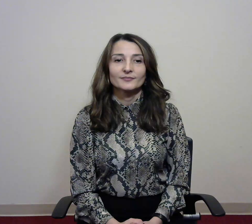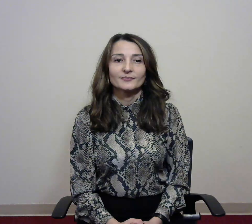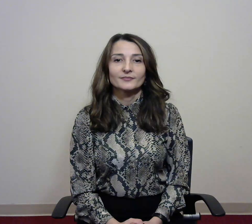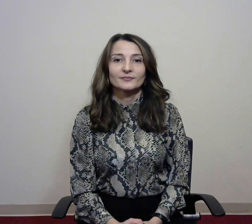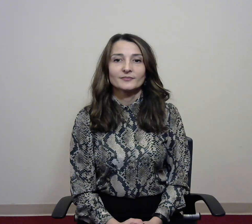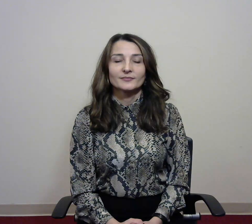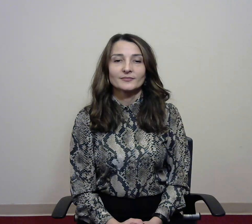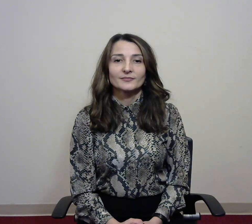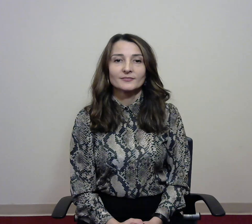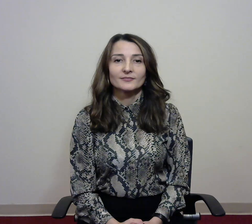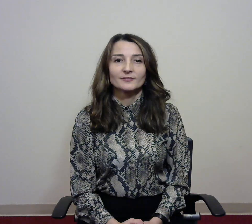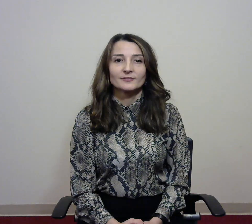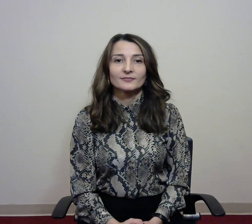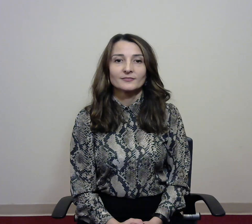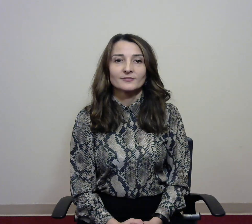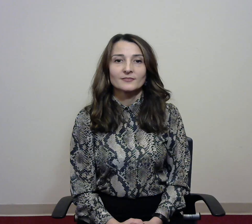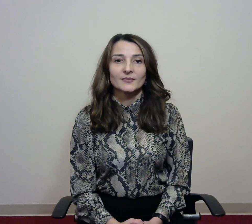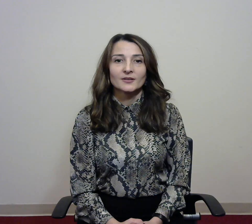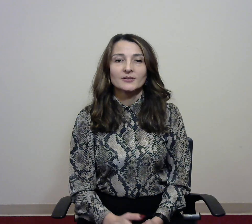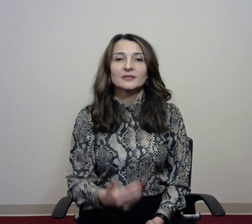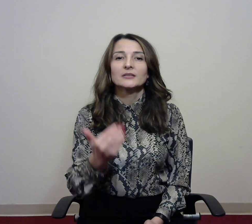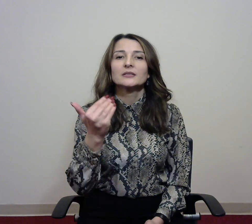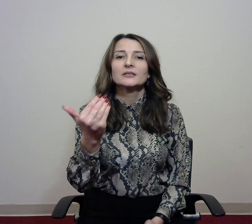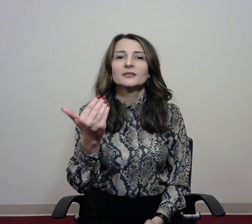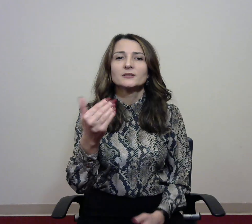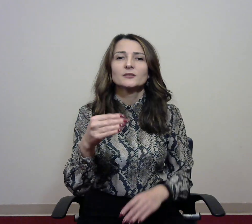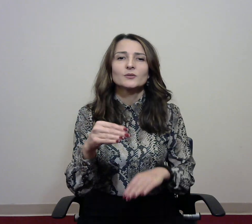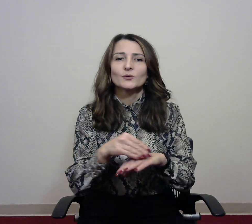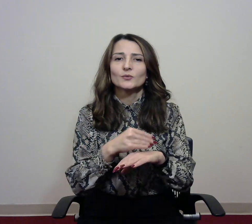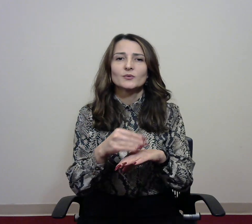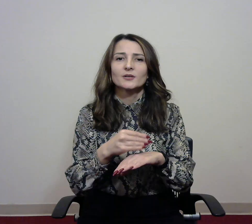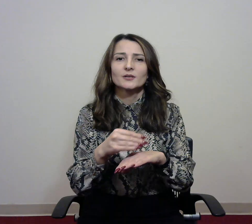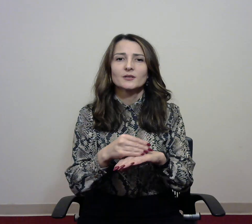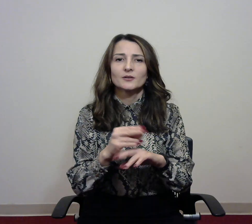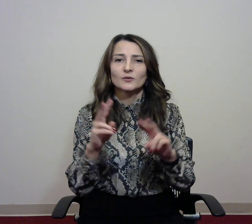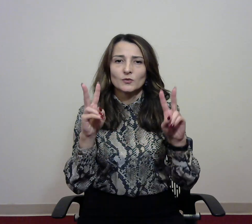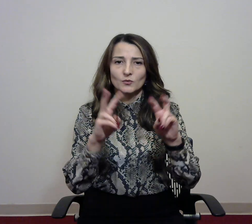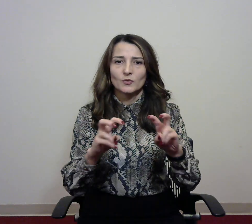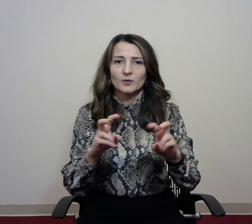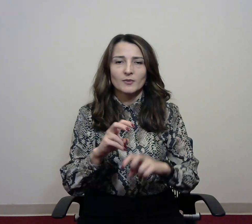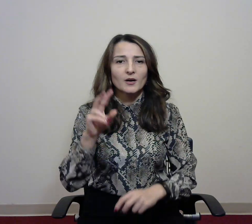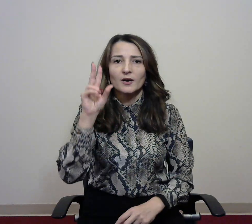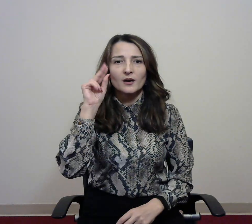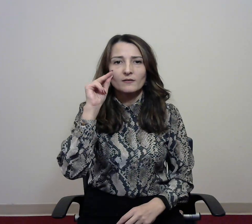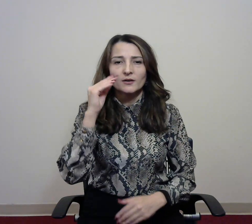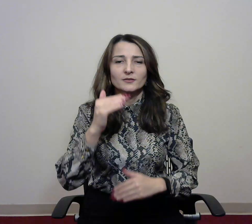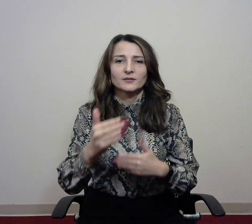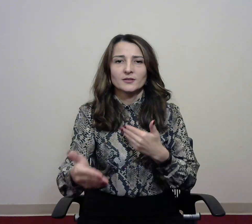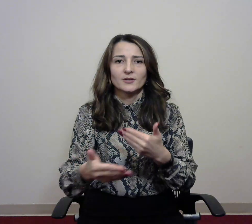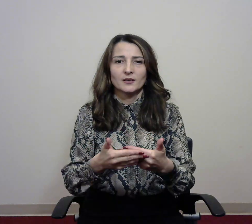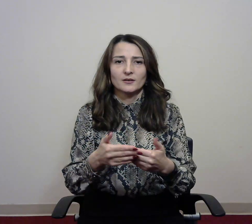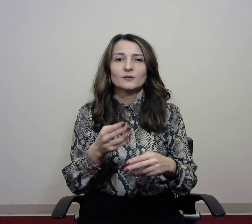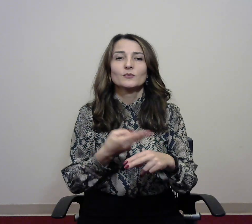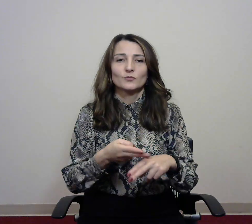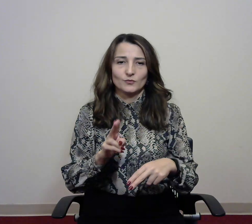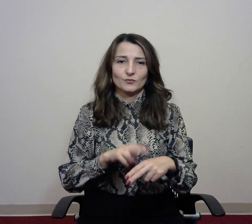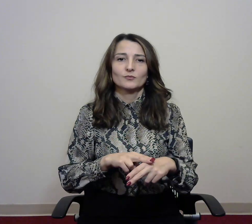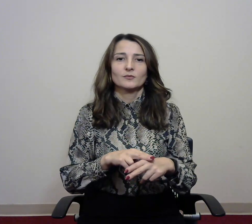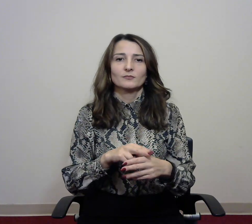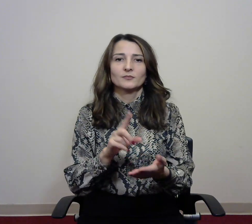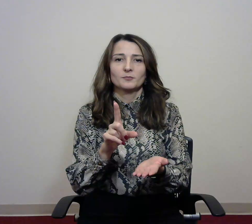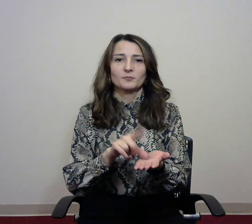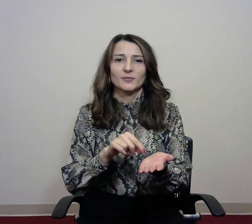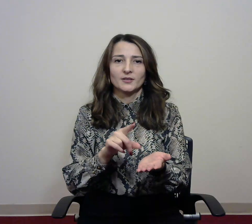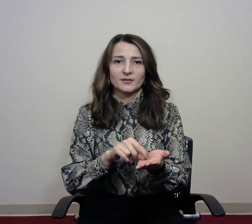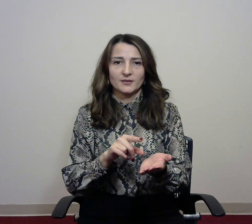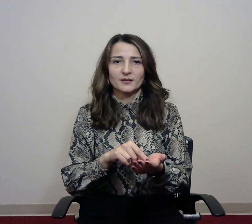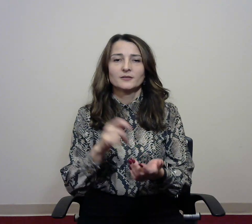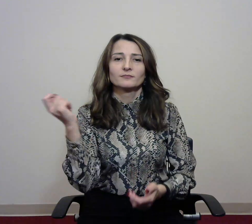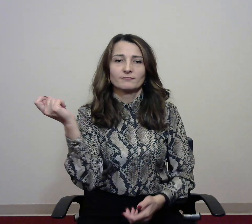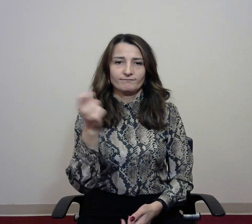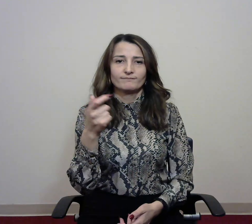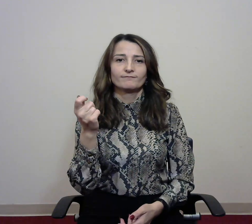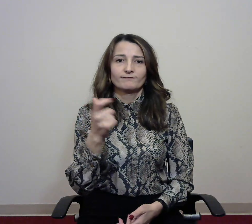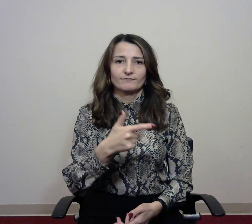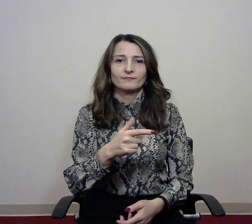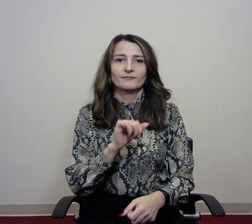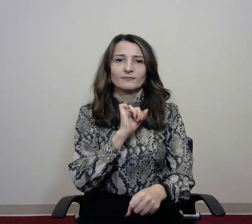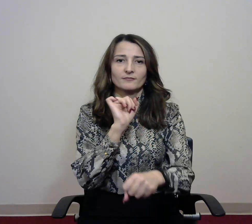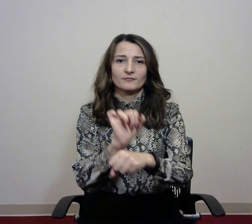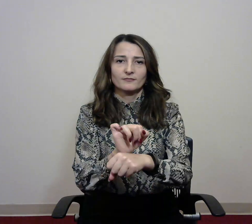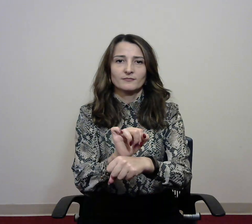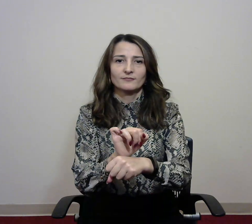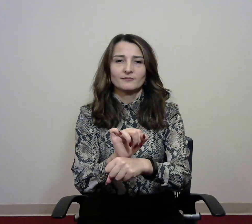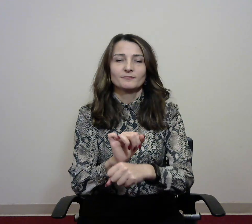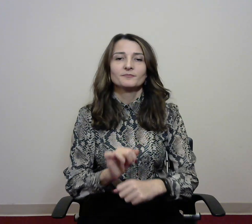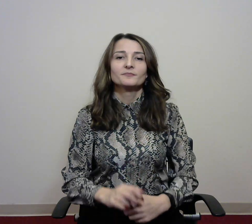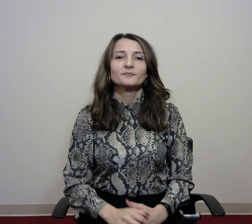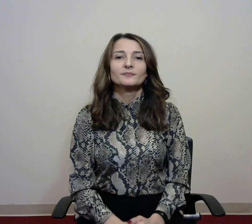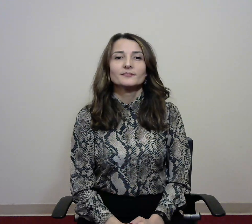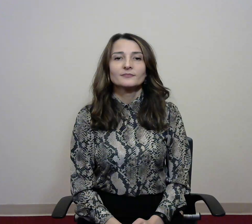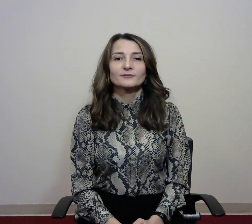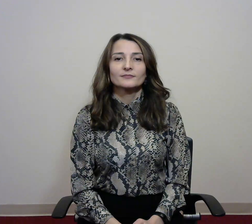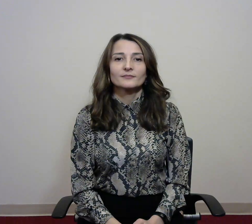Sizin həyat yoldaşınızın müayinə tarixi çatdığı üçün pensiya ödənişi dayanıb